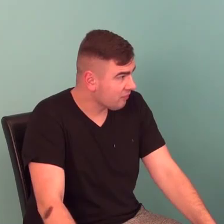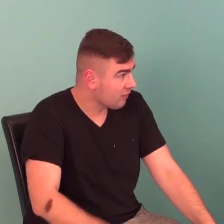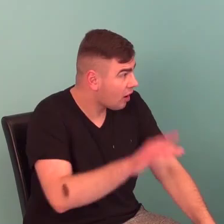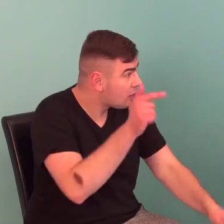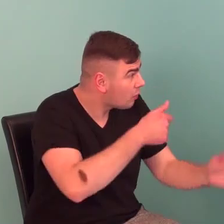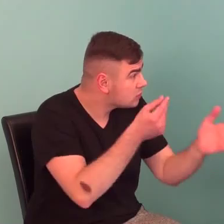Trzeba dodać?